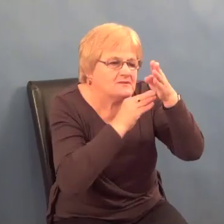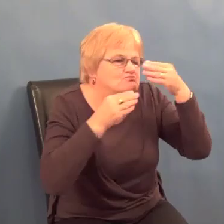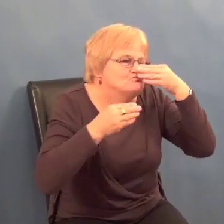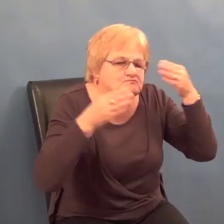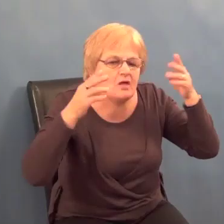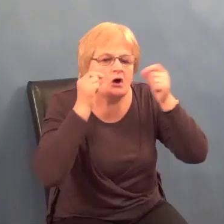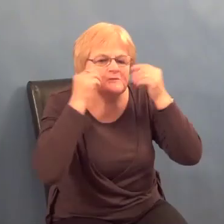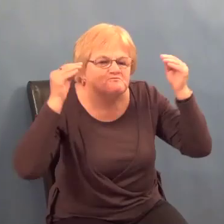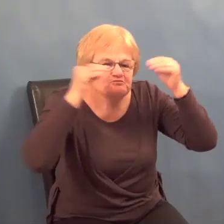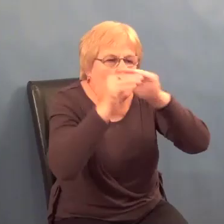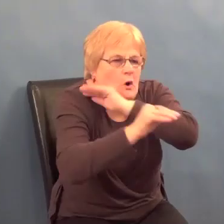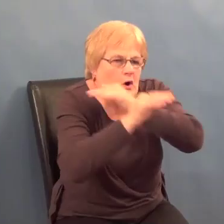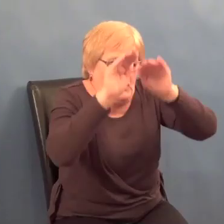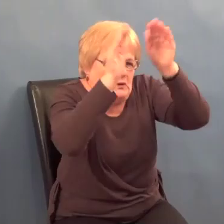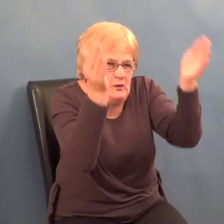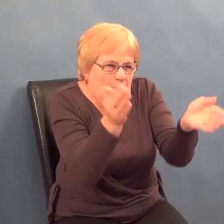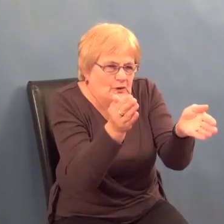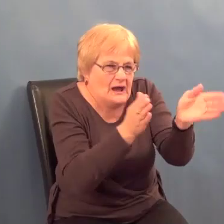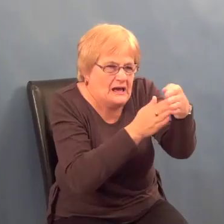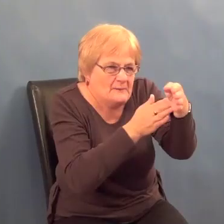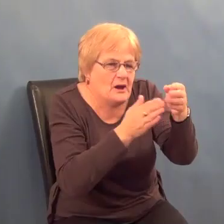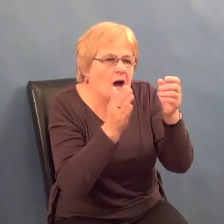Pysk ryby i pysk kota dotykają się przez szkło akwarium.